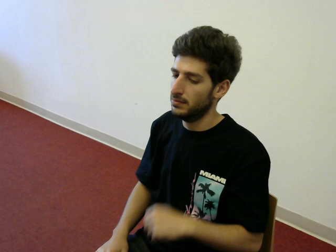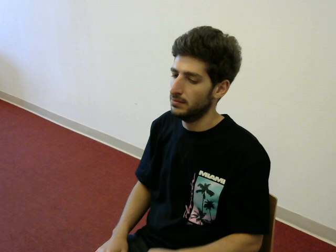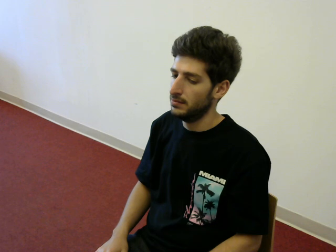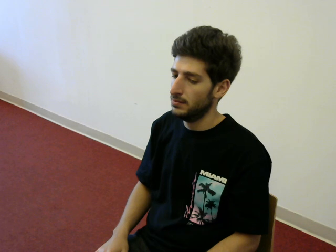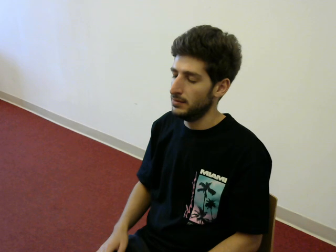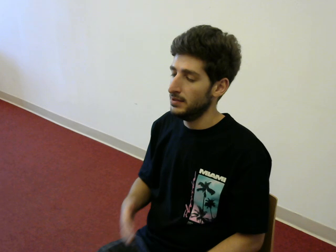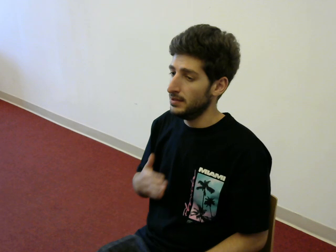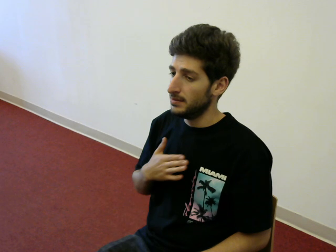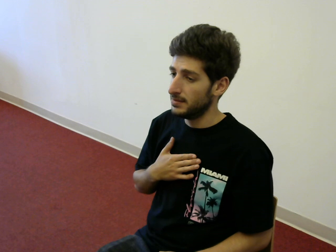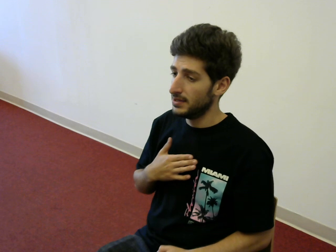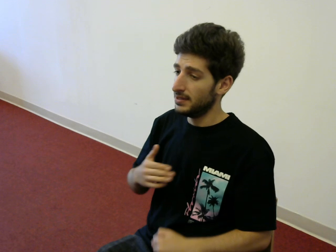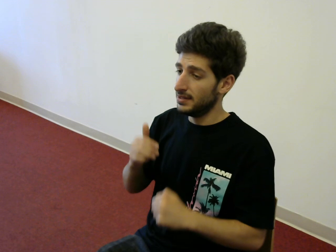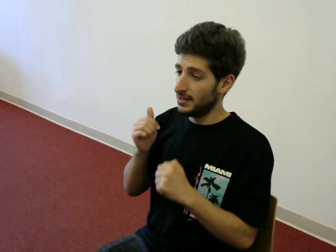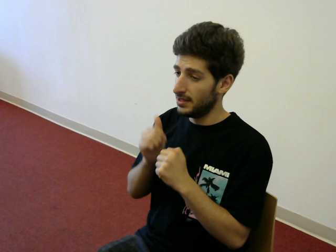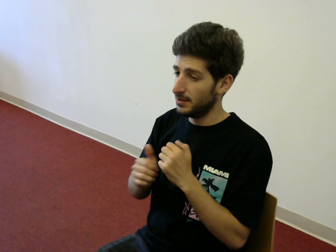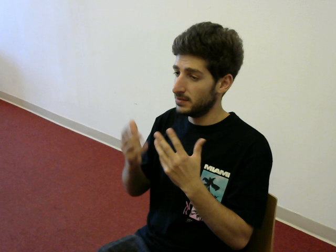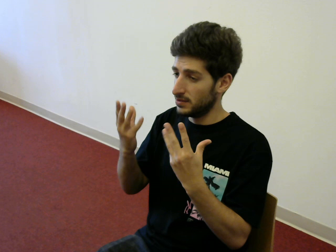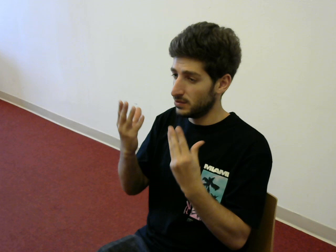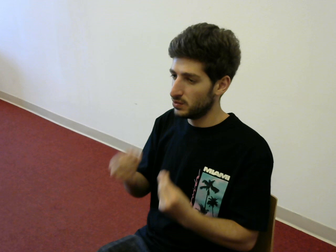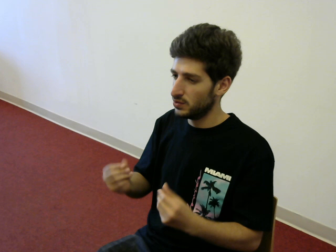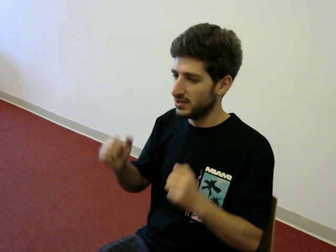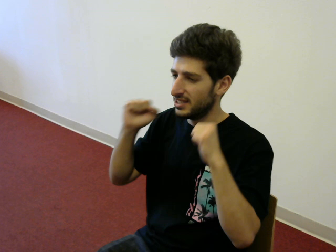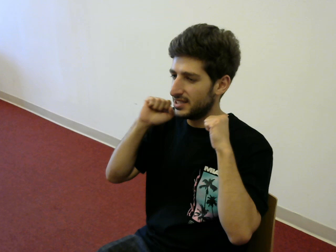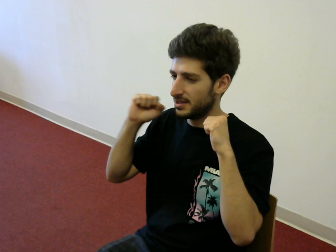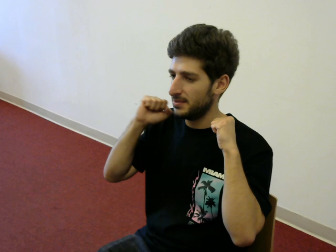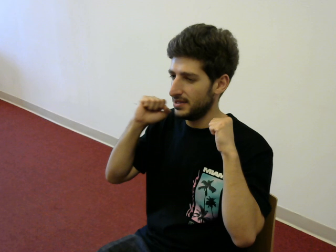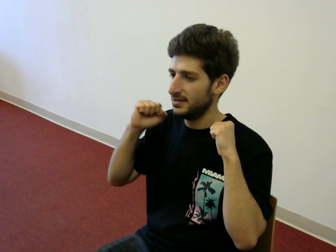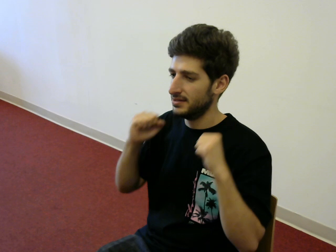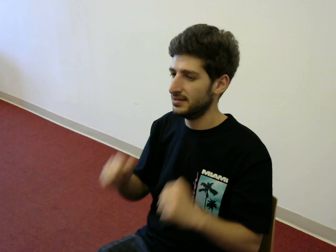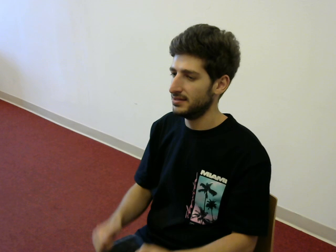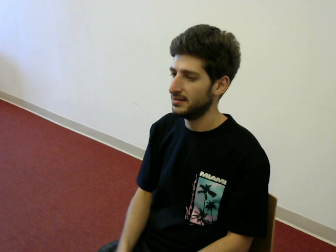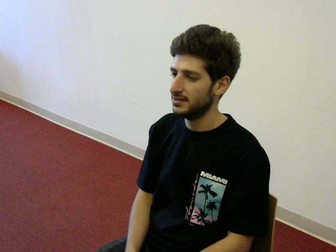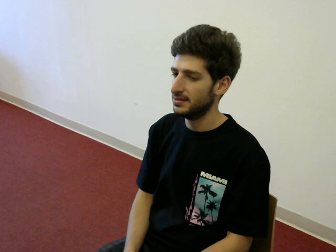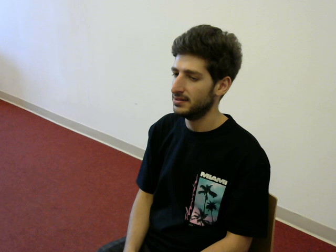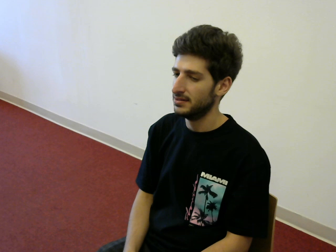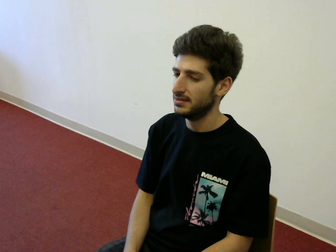Mən hər gün idman edirəm